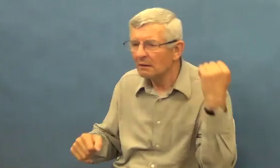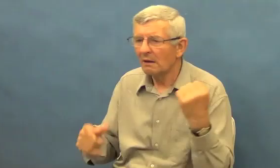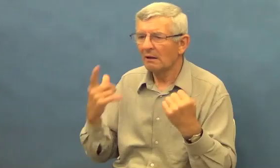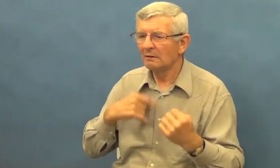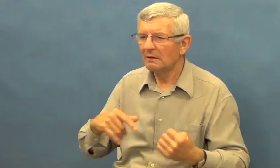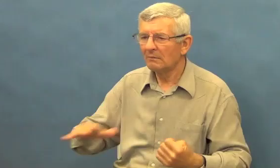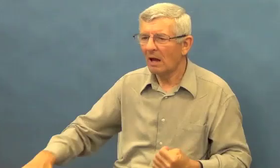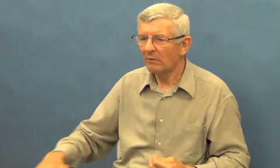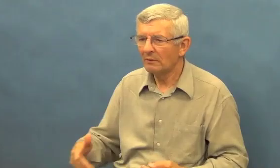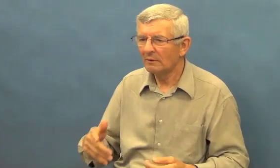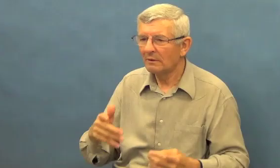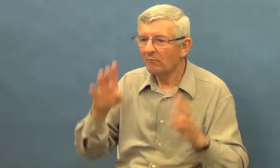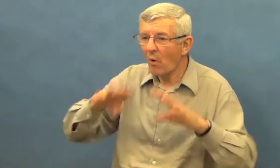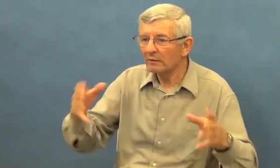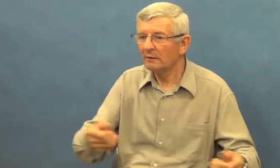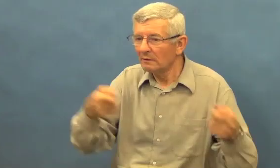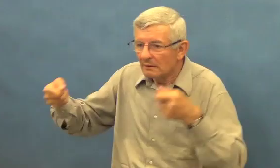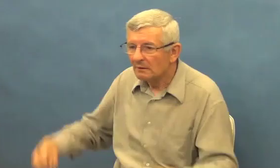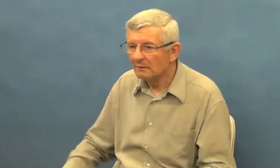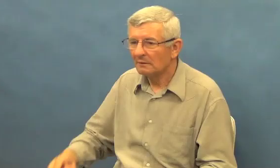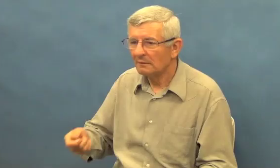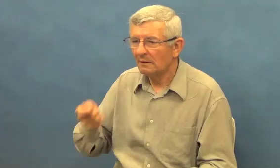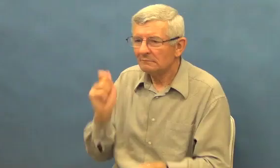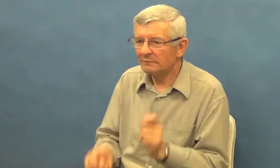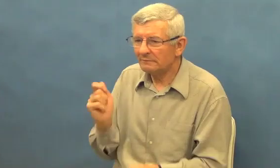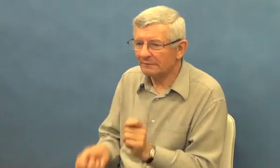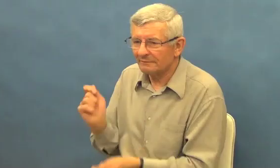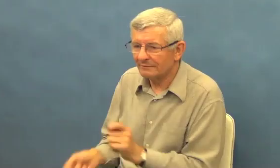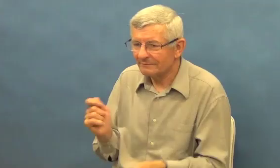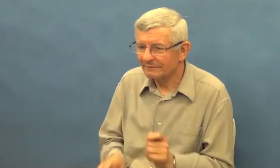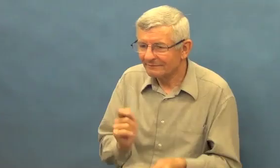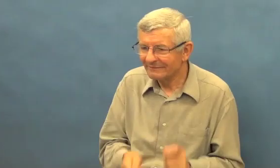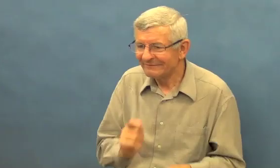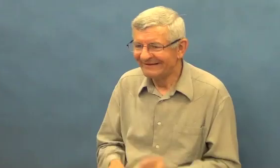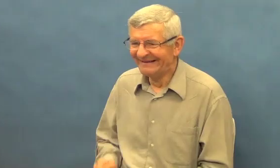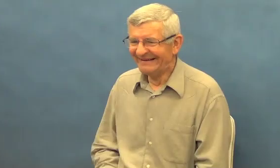Okazuje się, że mały postawił płot i gra na nich.